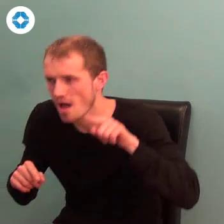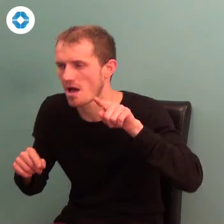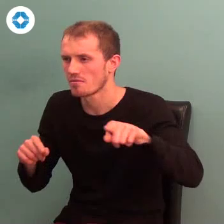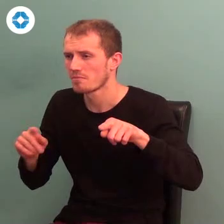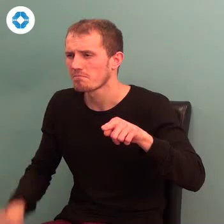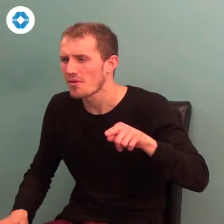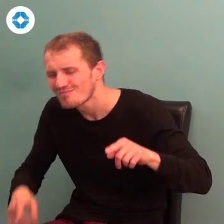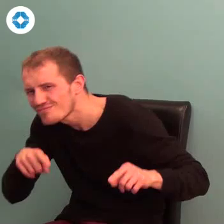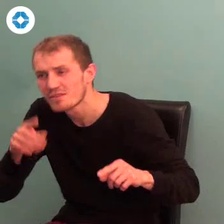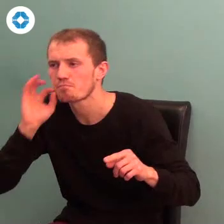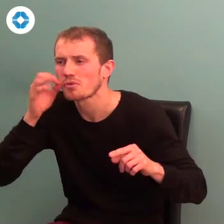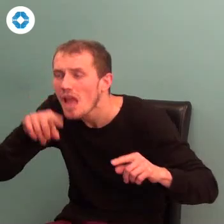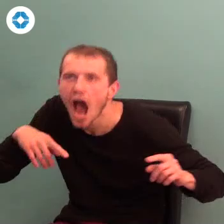Pies natknął się na gniazdo os.